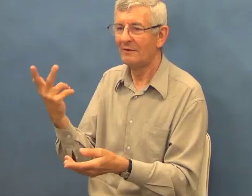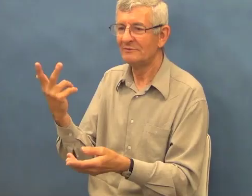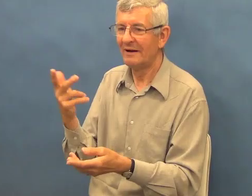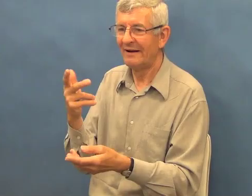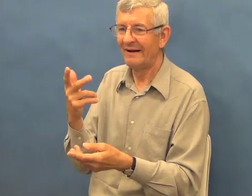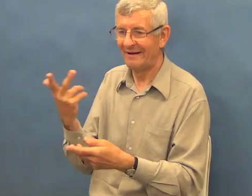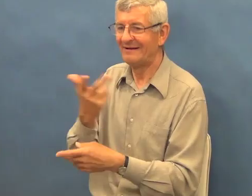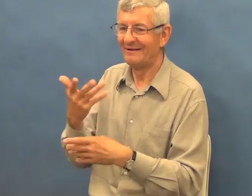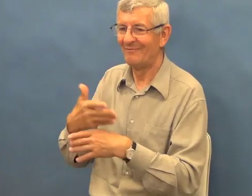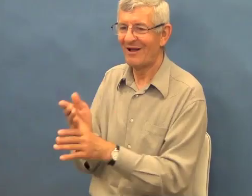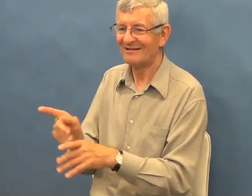Podzielili gruszki między siebie.